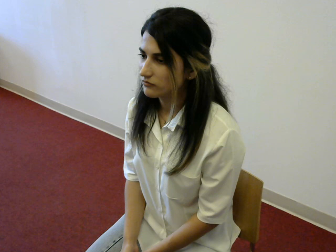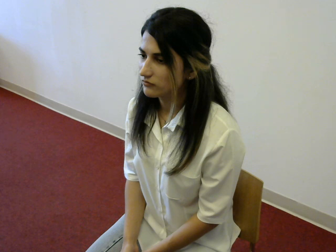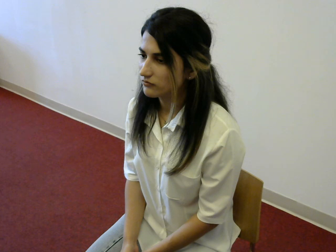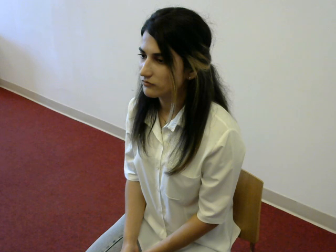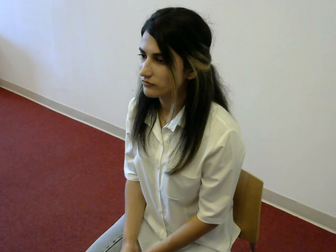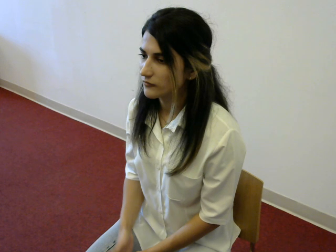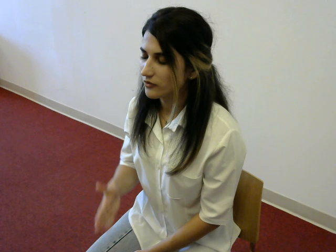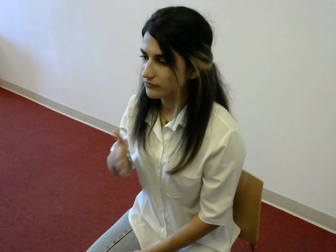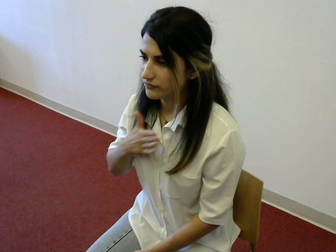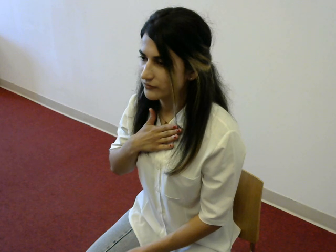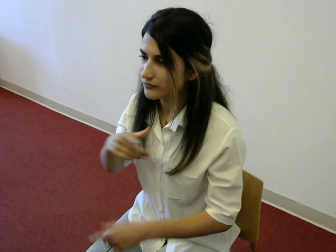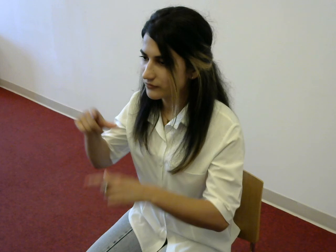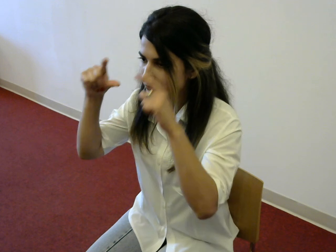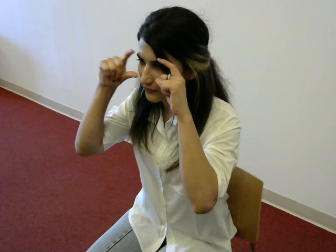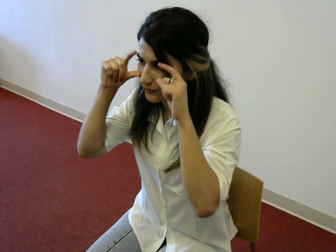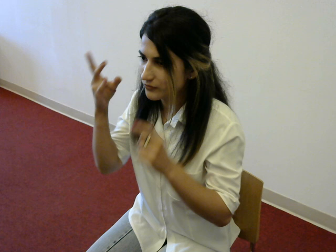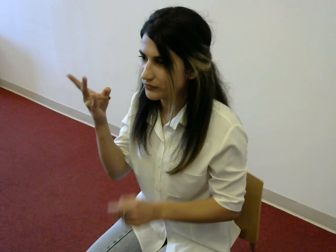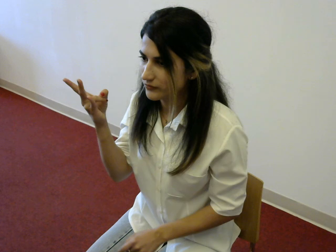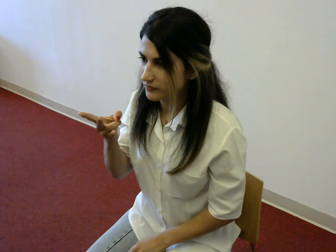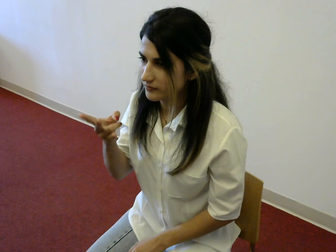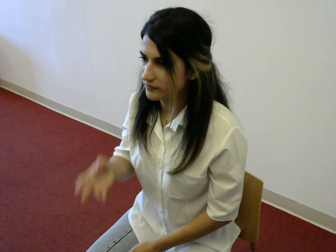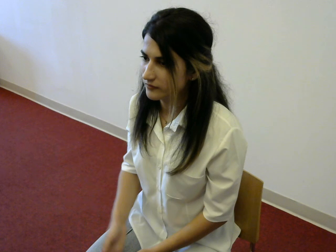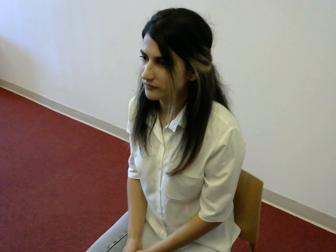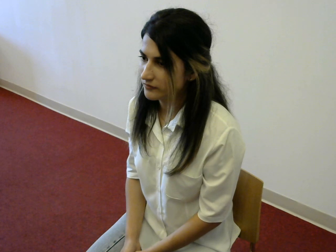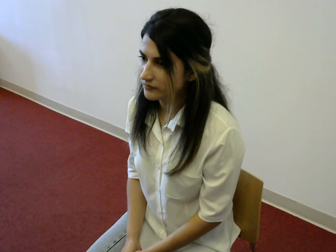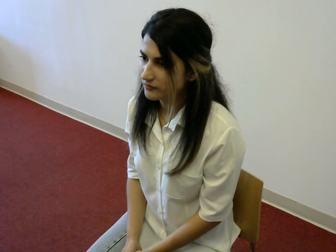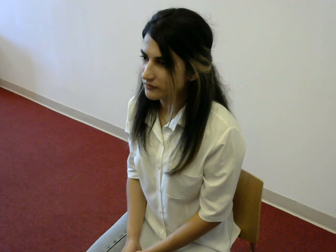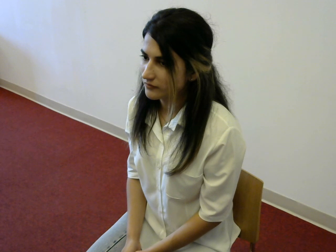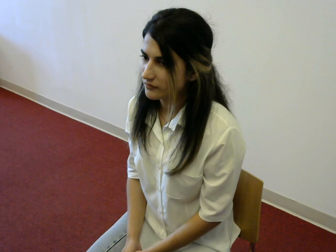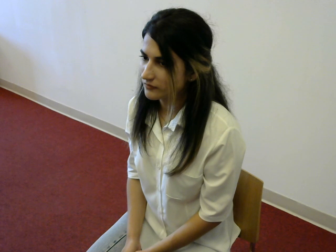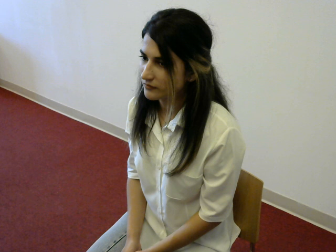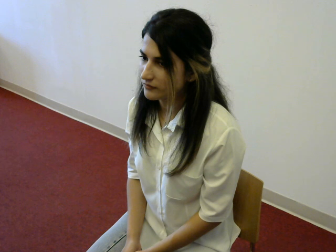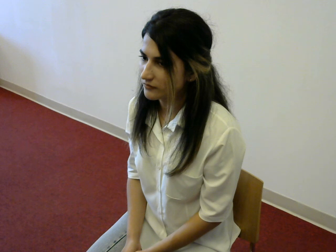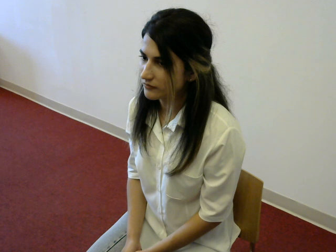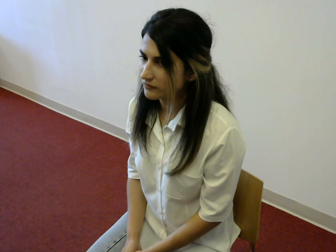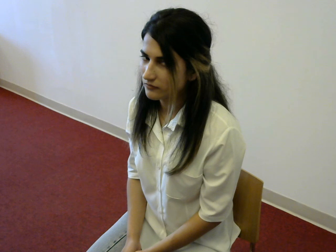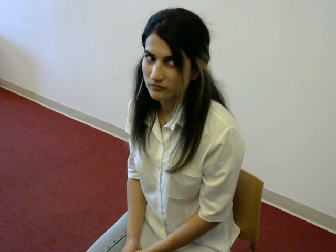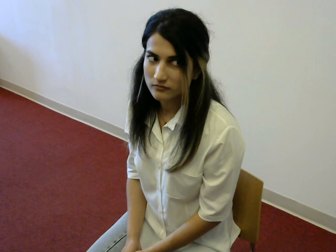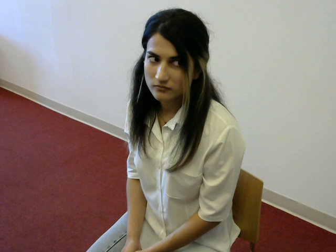Mənə eynək lazımdır